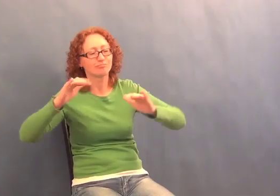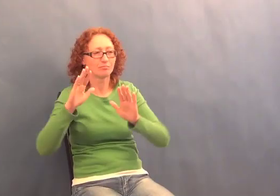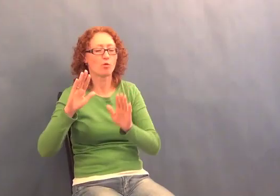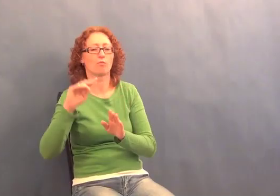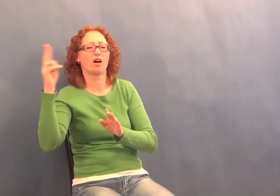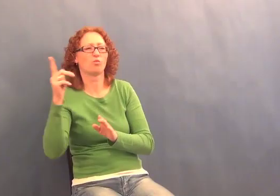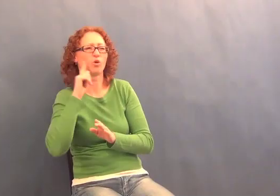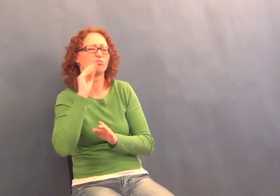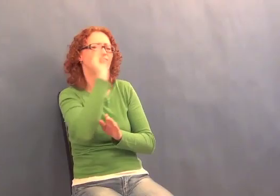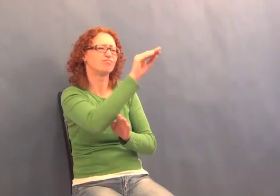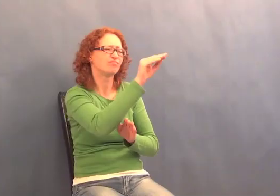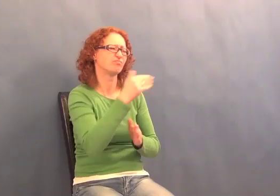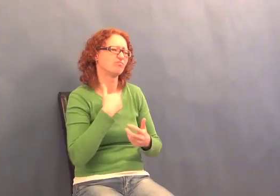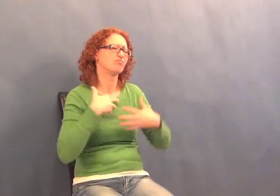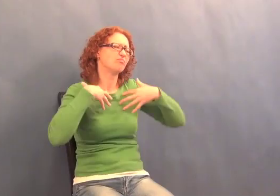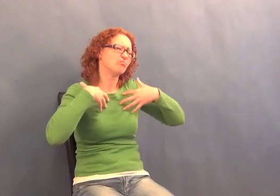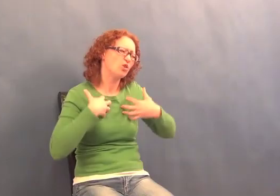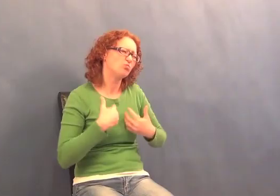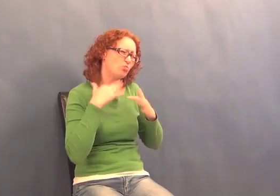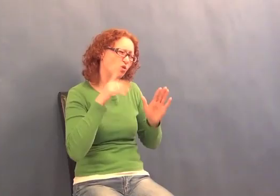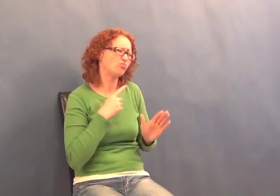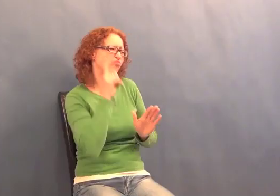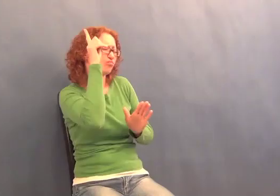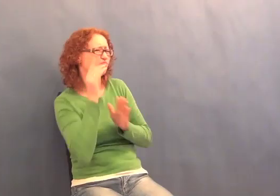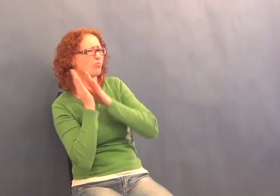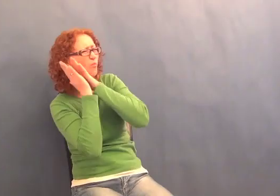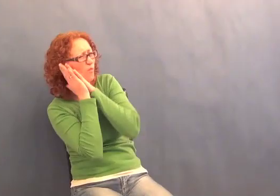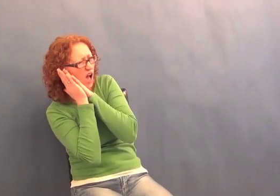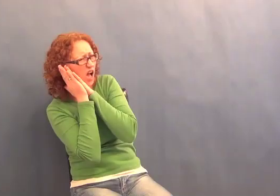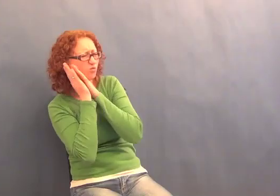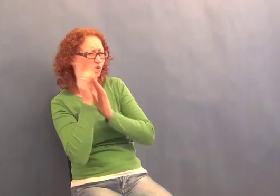Potem jakiś chłopak mówi, że jest zmęczony i idzie na górę spać.